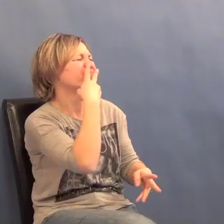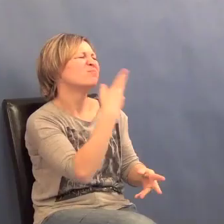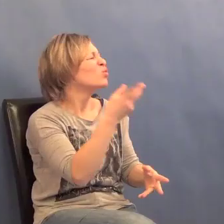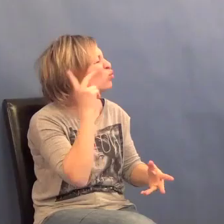Niedobre dla głuchych.